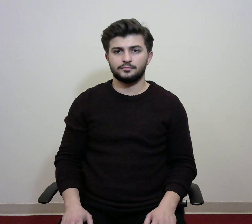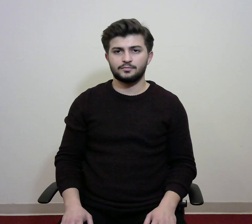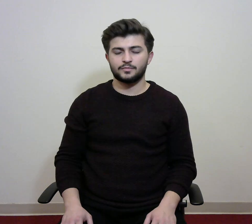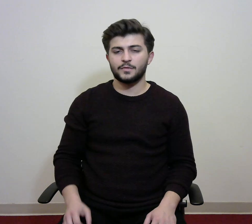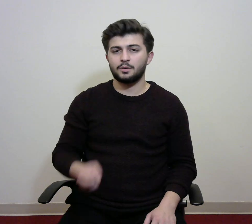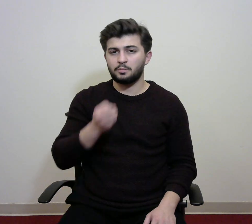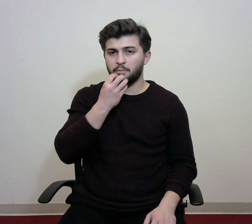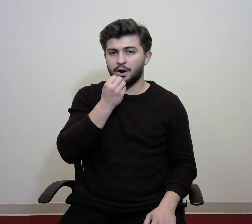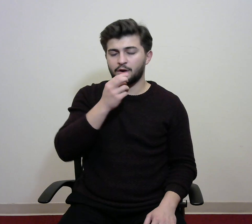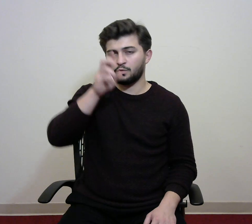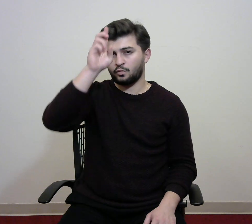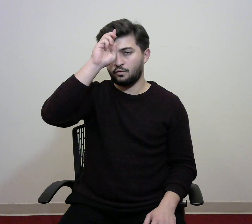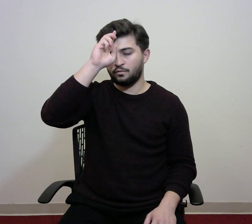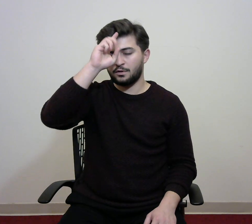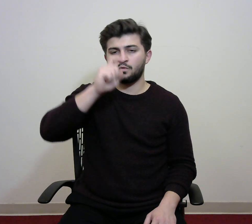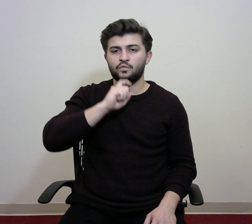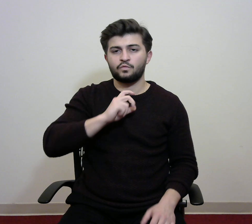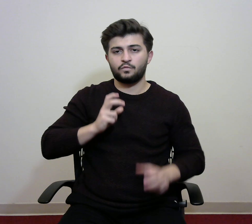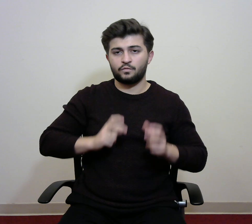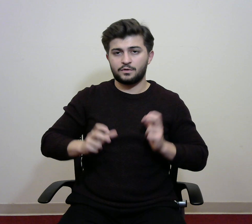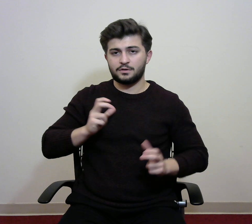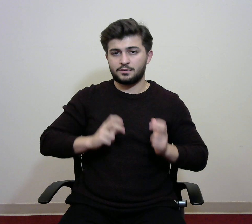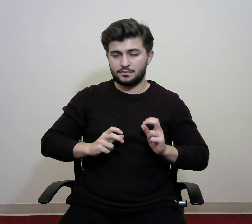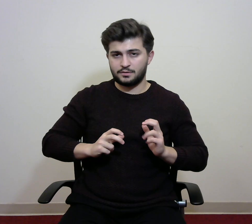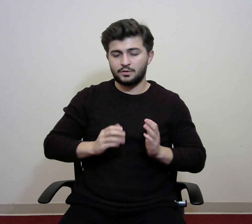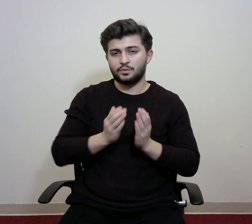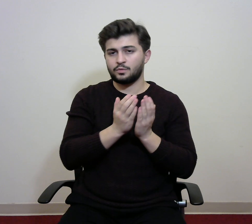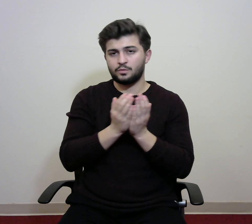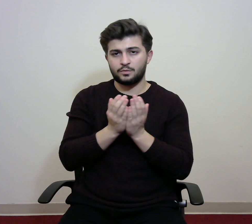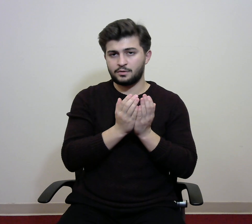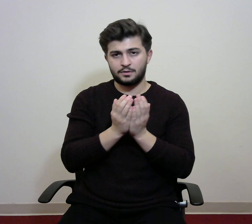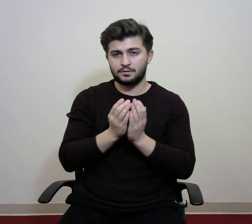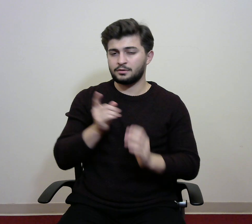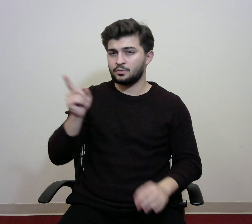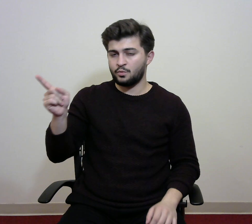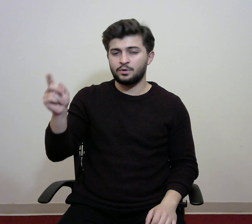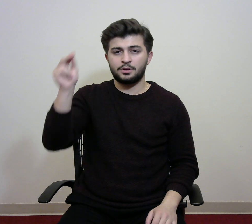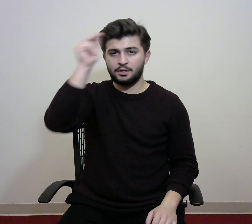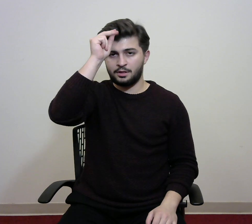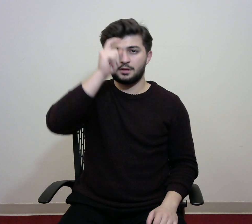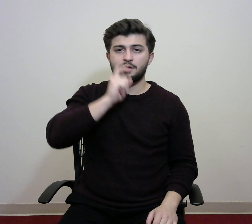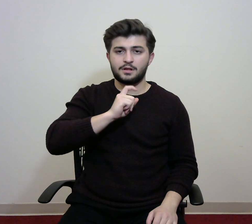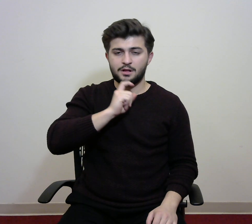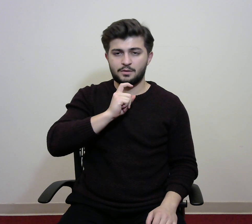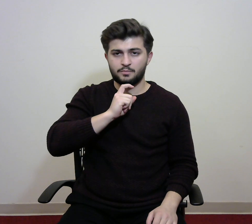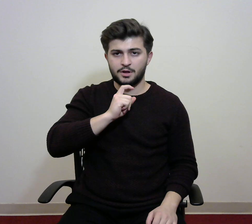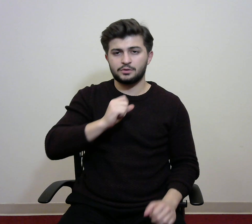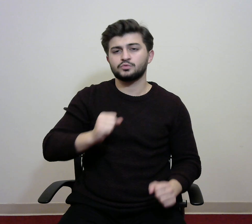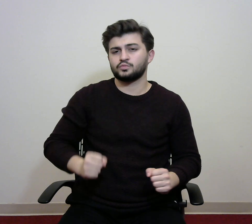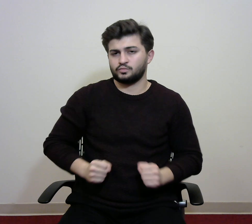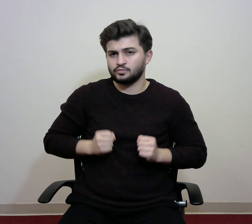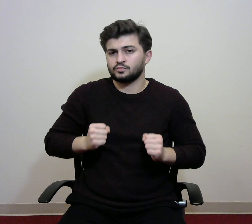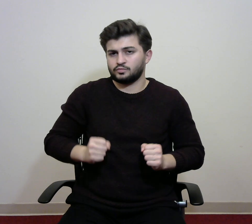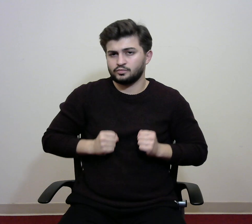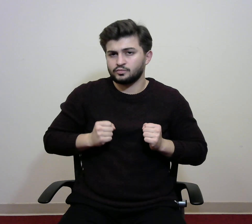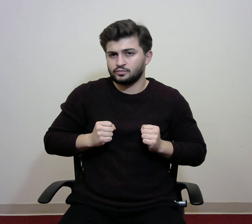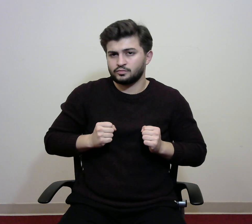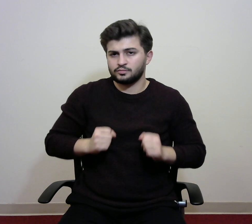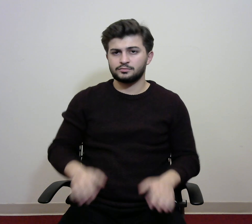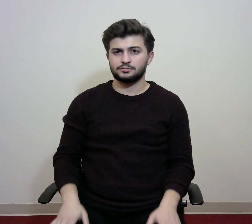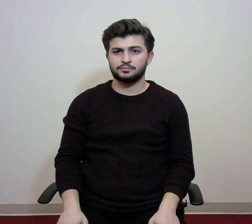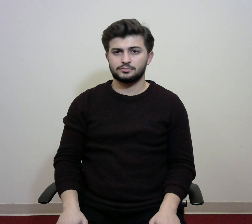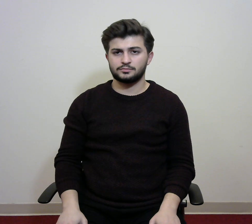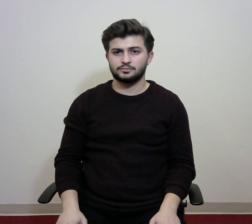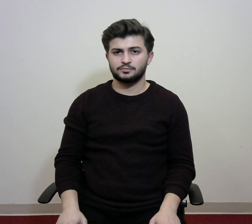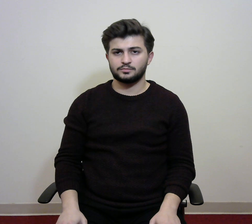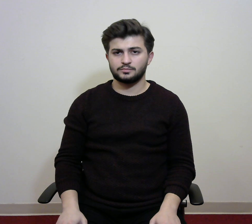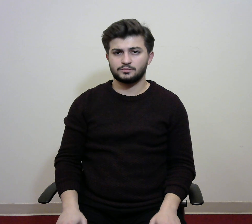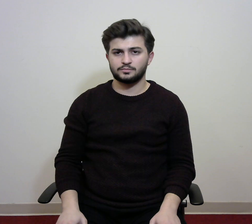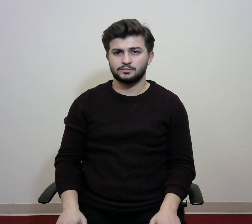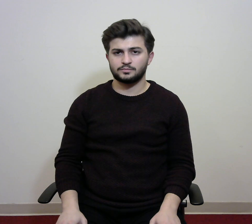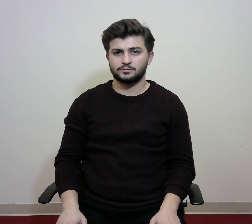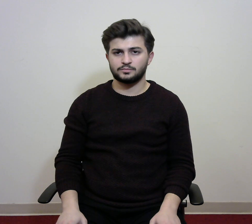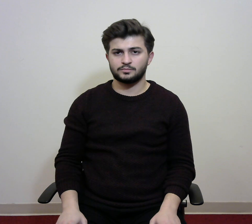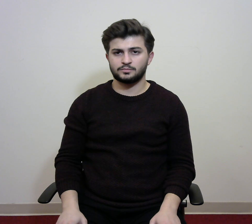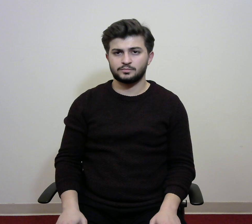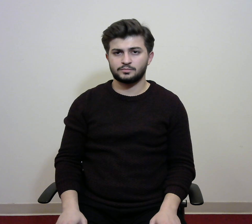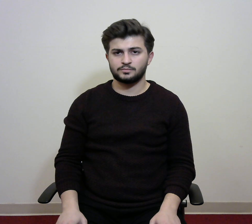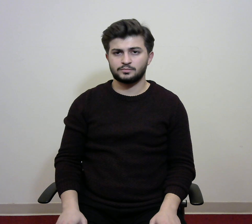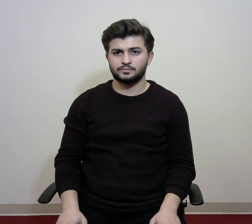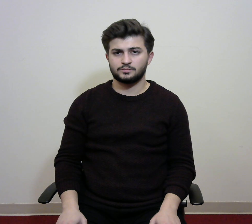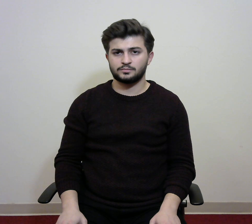Bakı Dövlət Universitetində oxuyan o tələbə çalışqandır